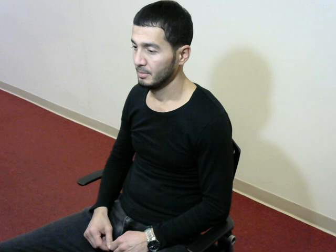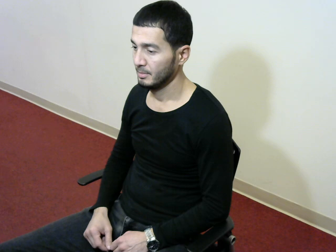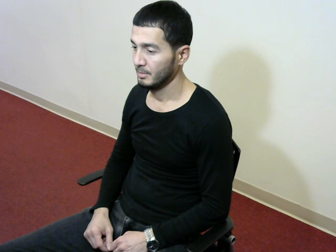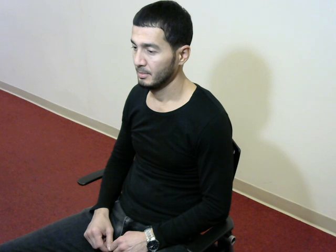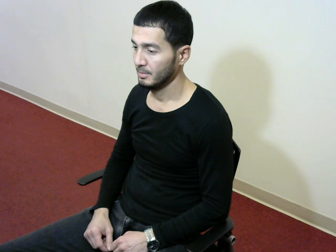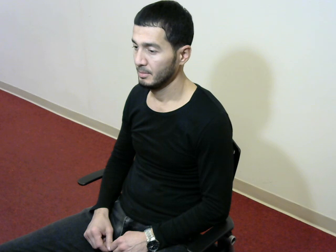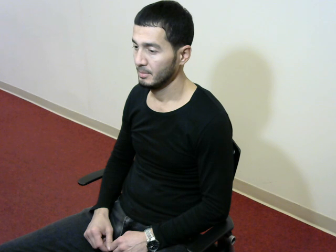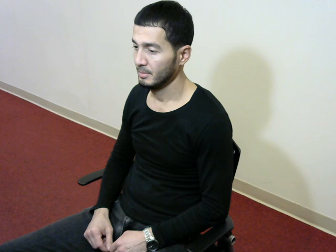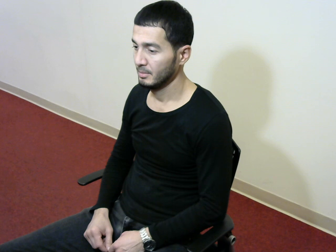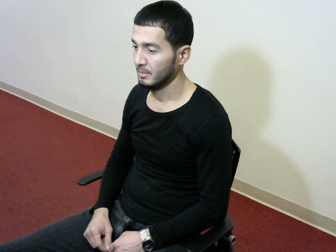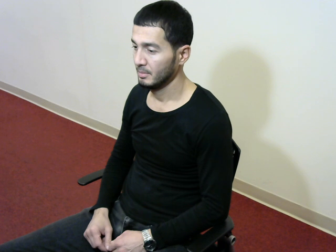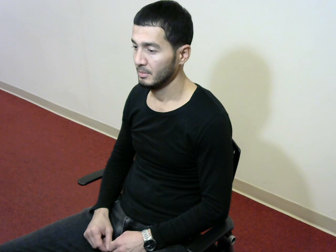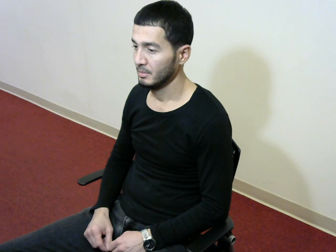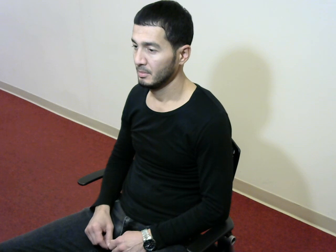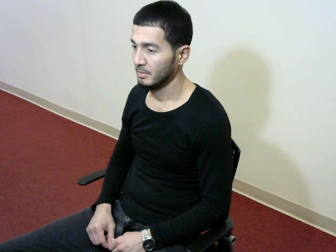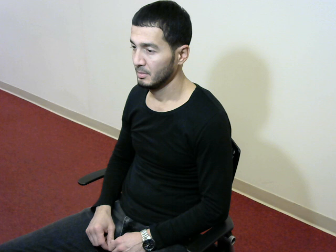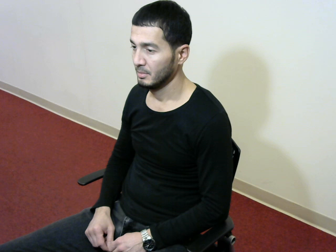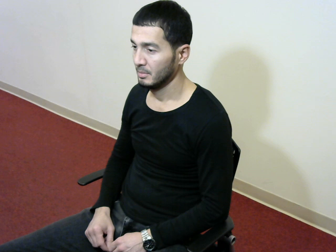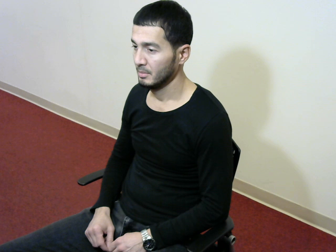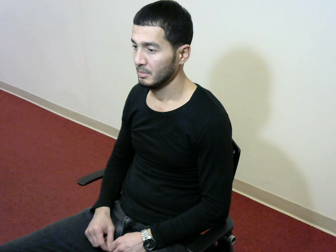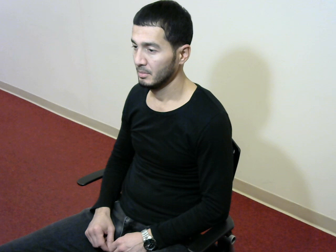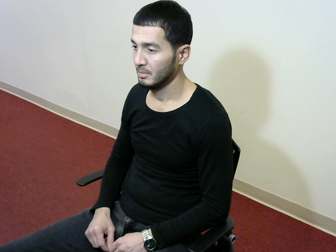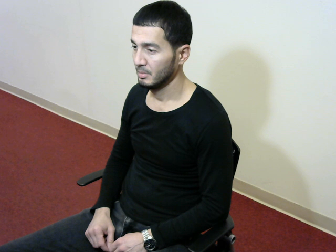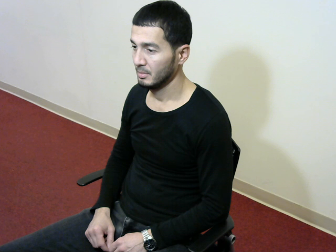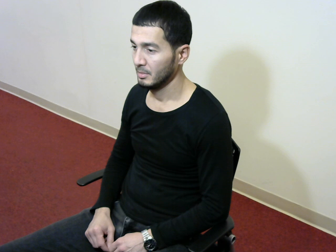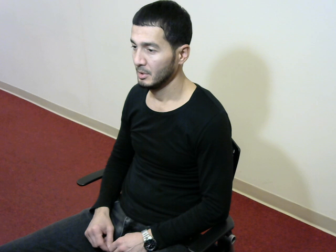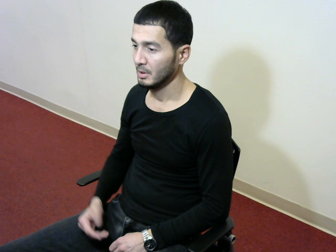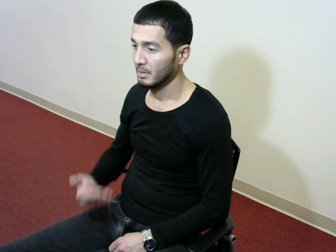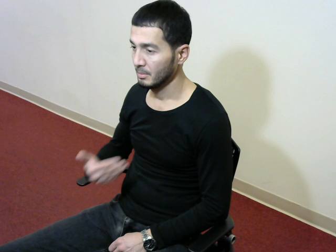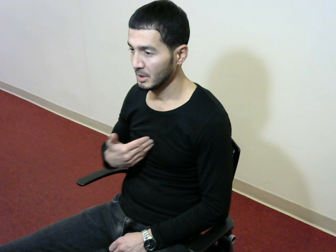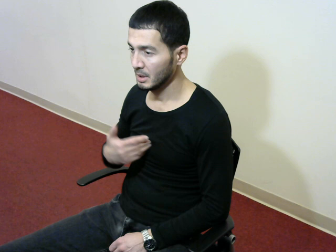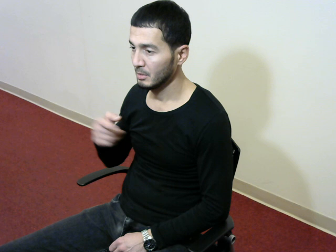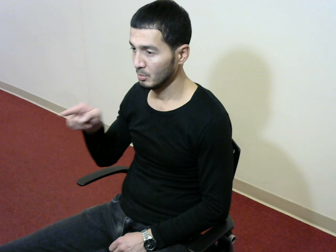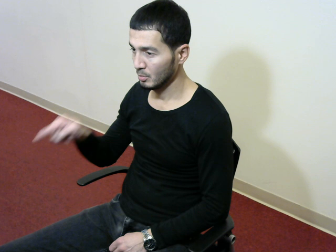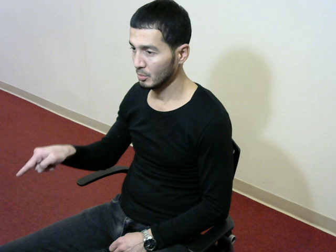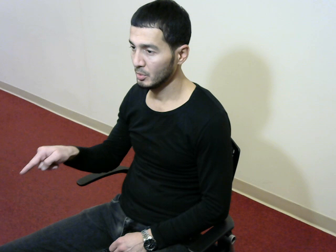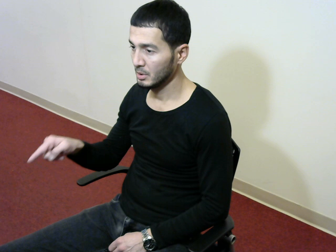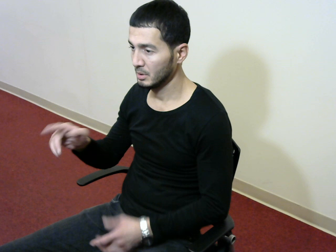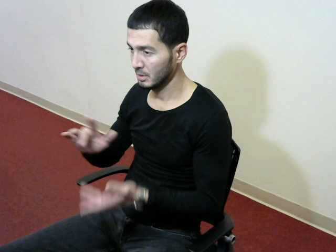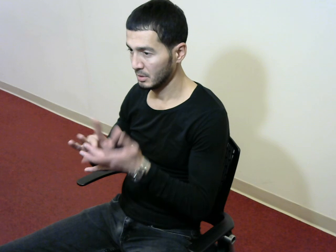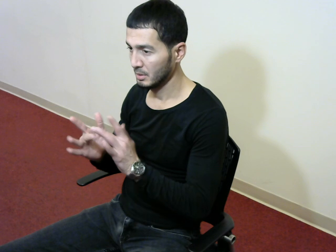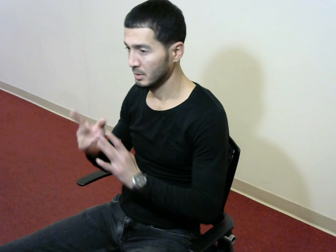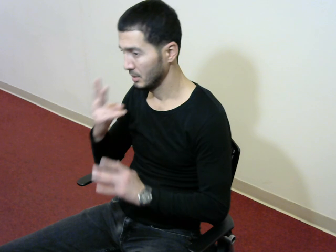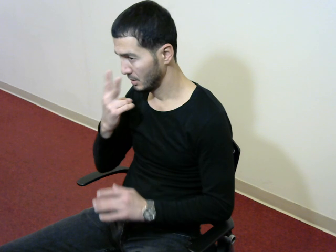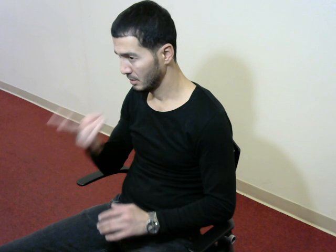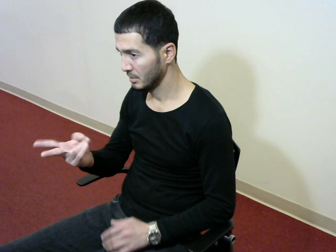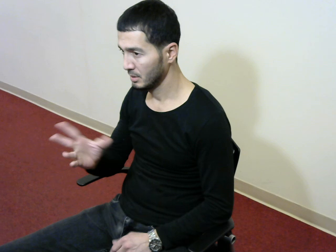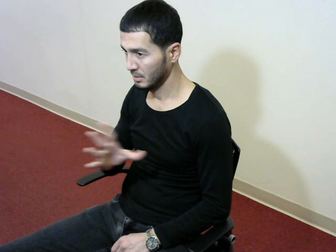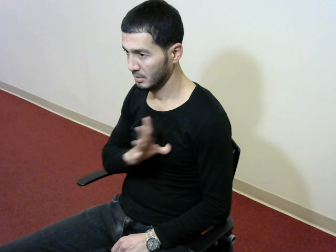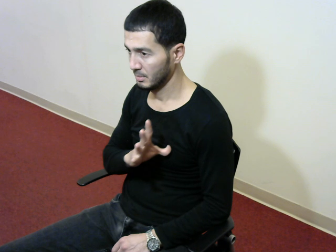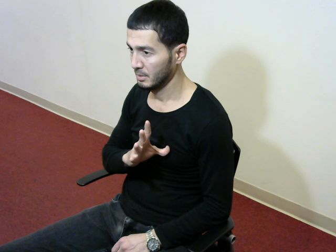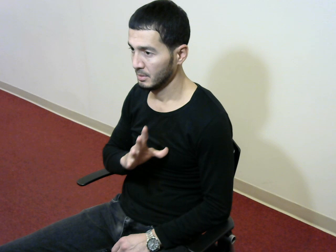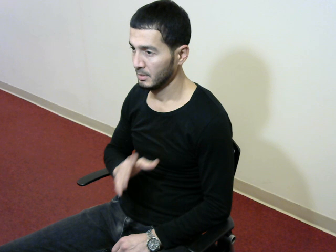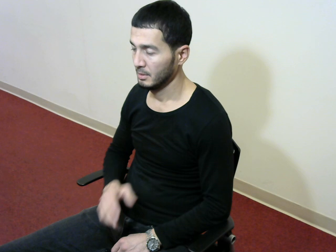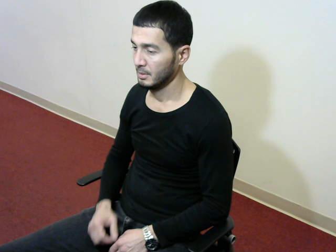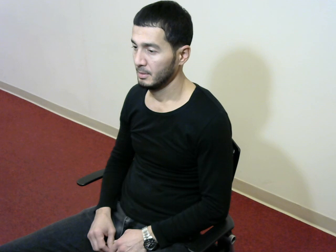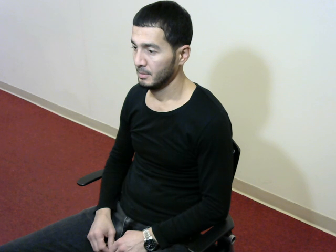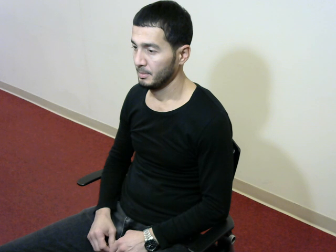Mən bunu internetdə görmüşəm